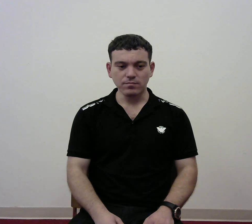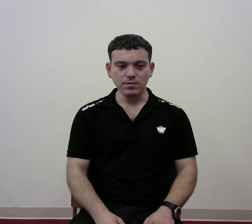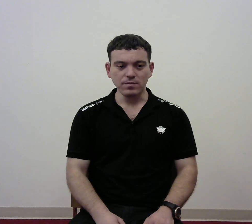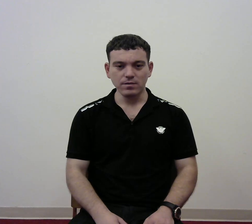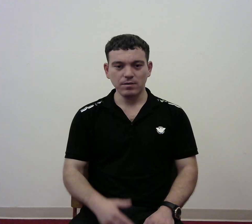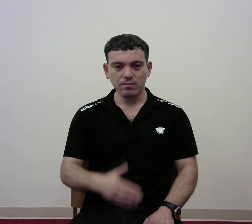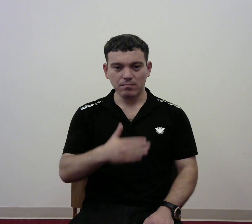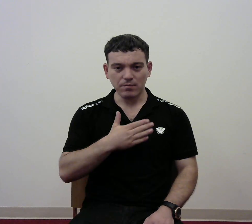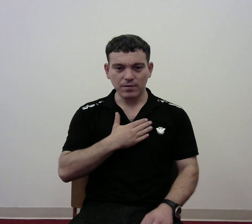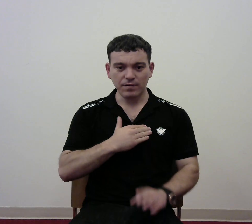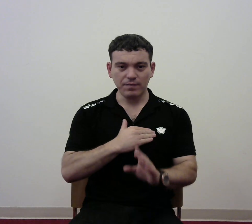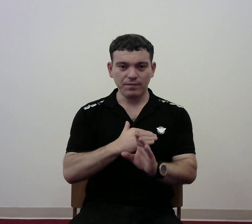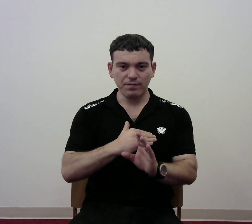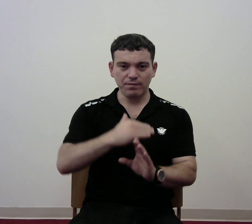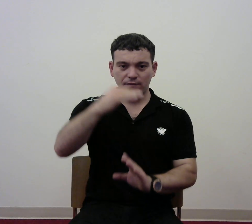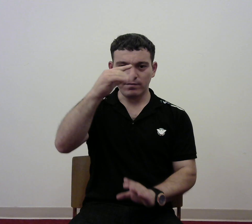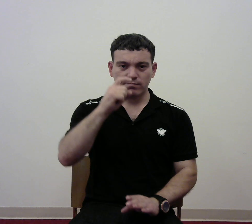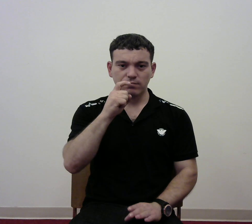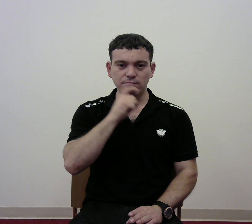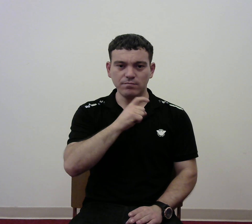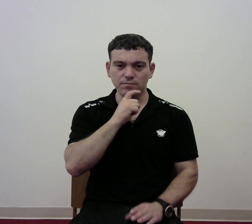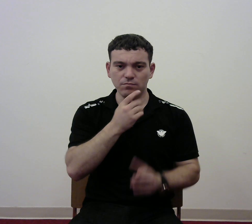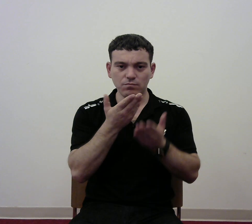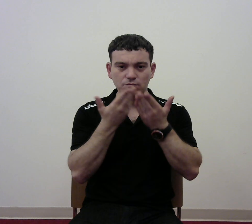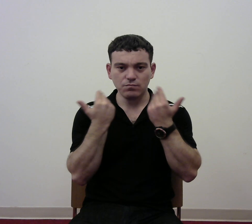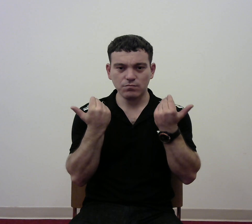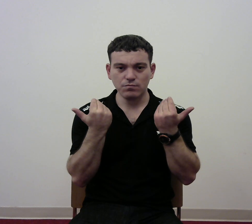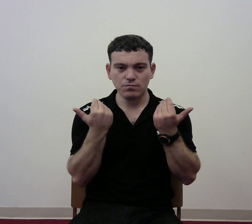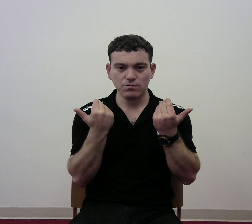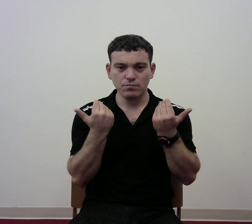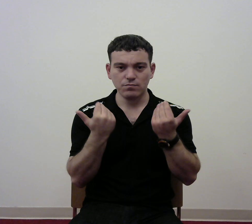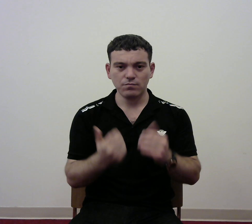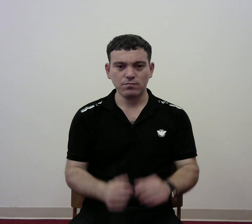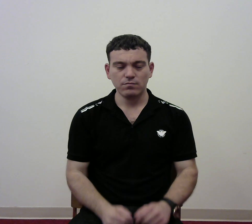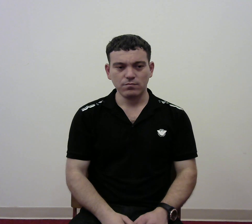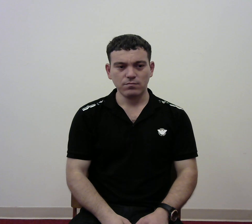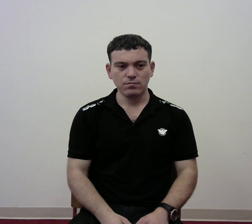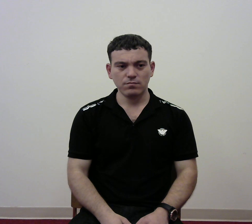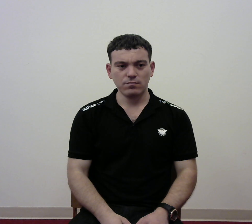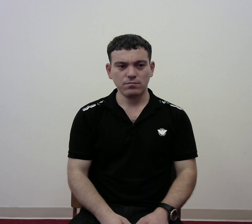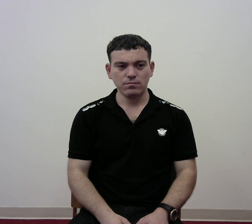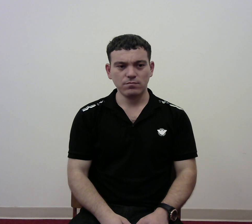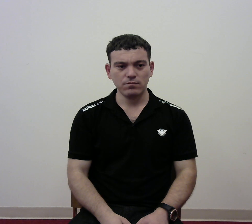Mənim ali təhsilim yoxdur